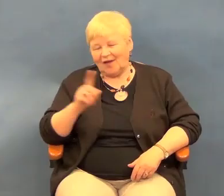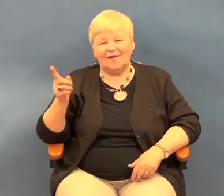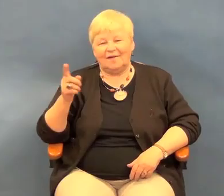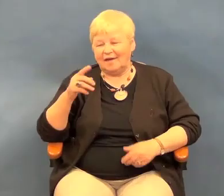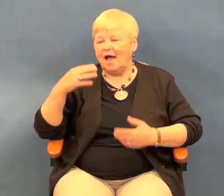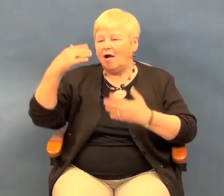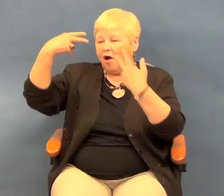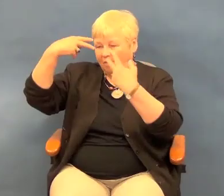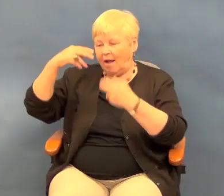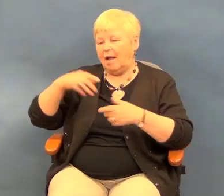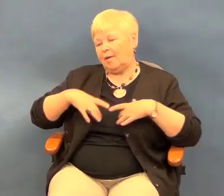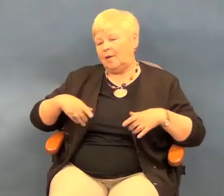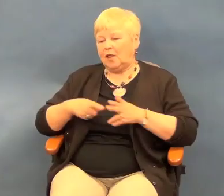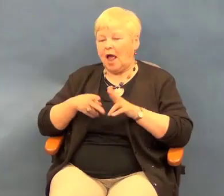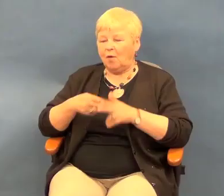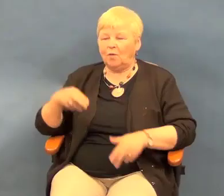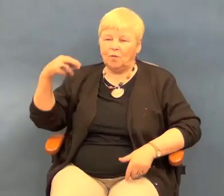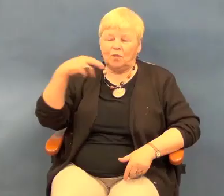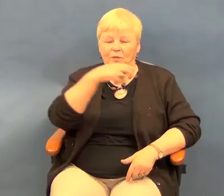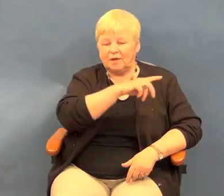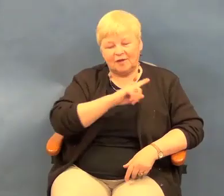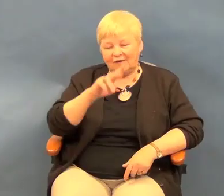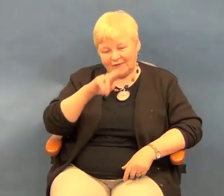Nie wolno iść na ulicę w stroju, w którym się opalało.